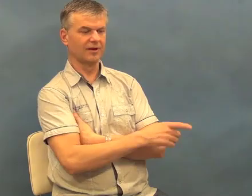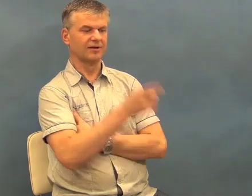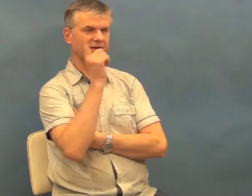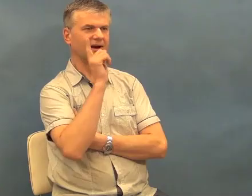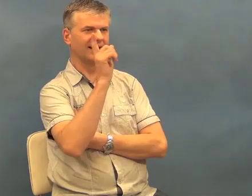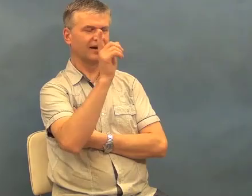Zakaz.